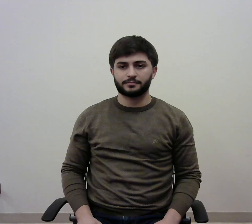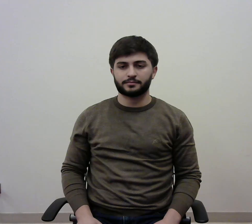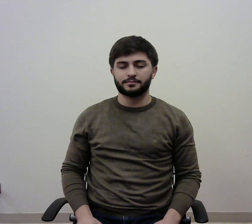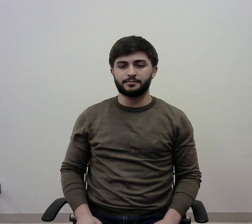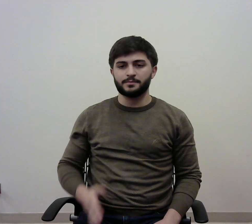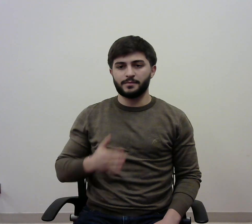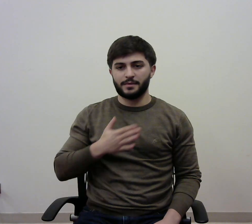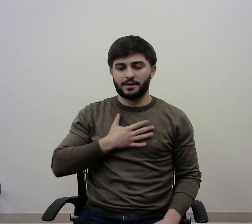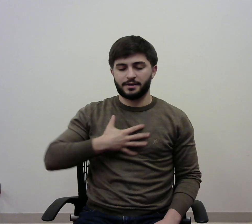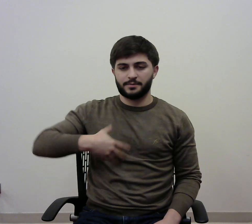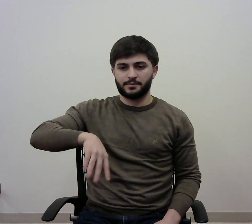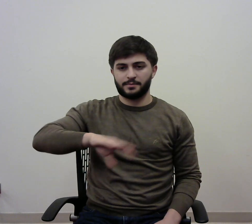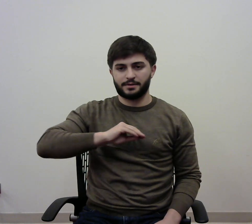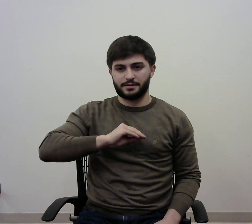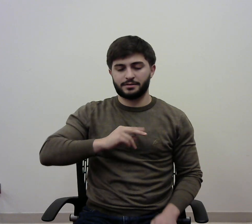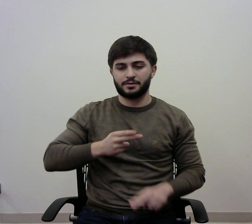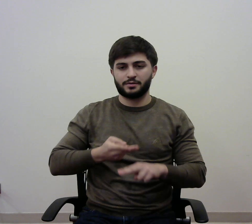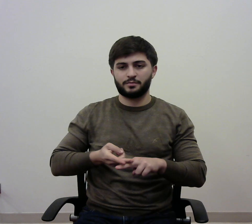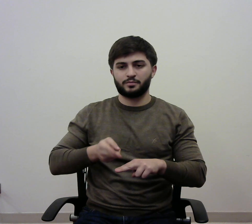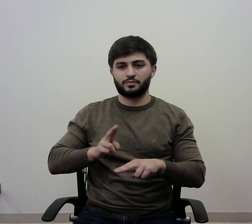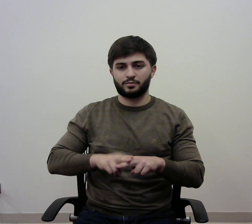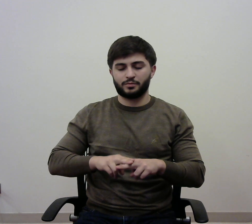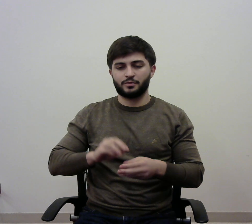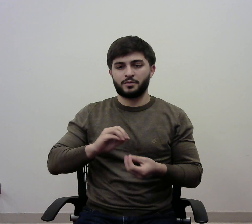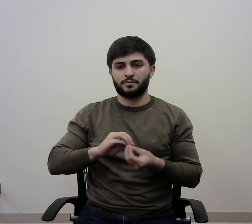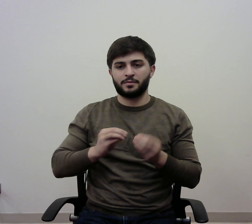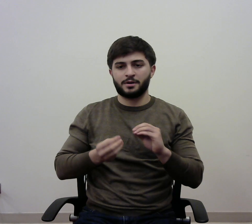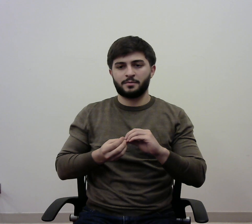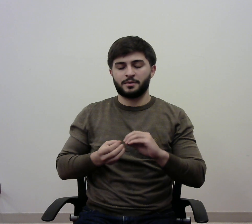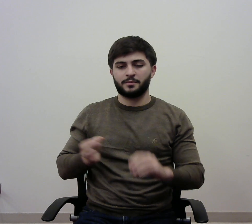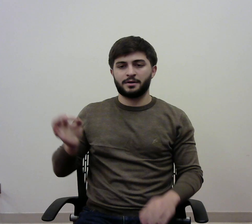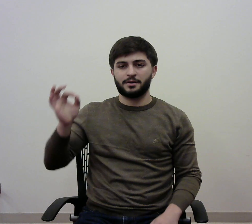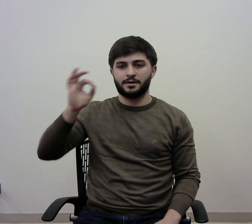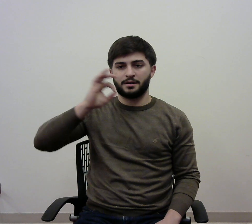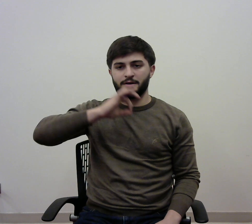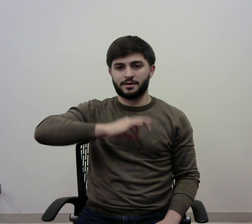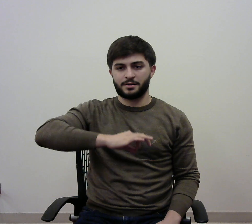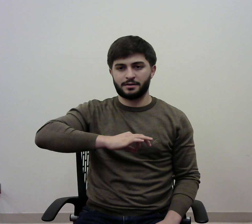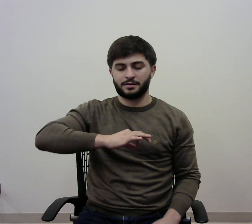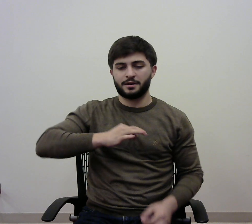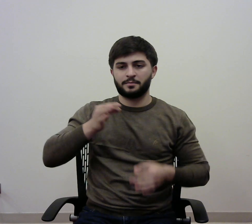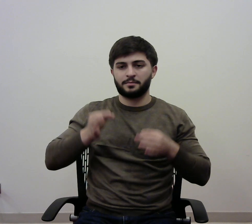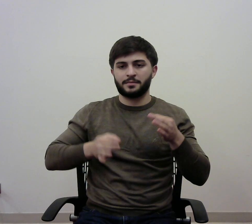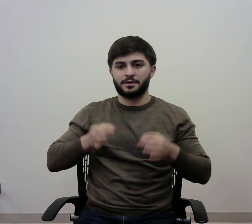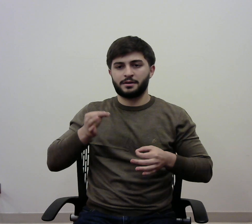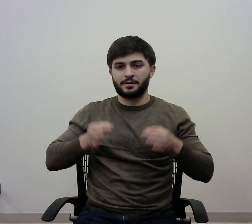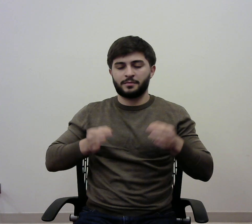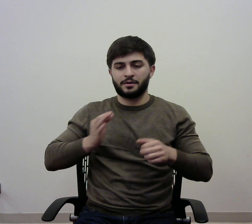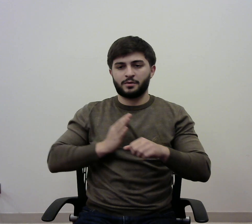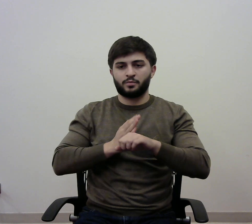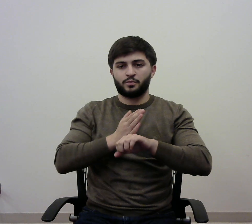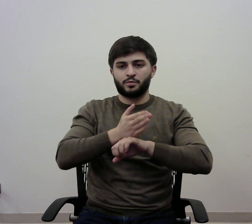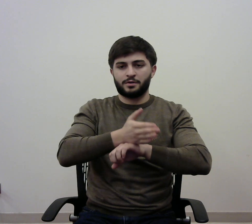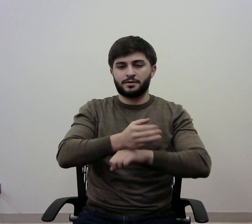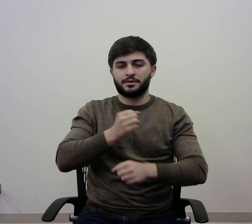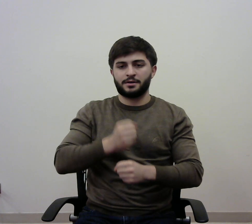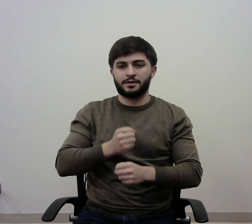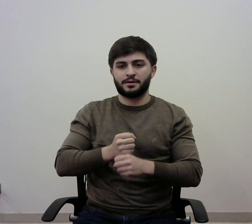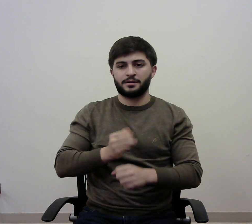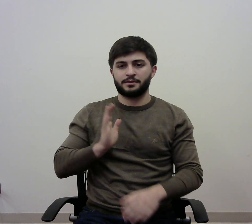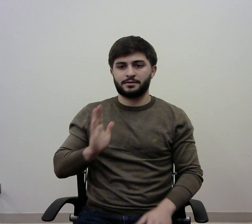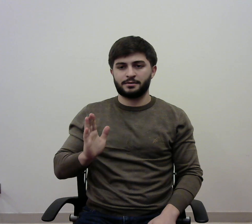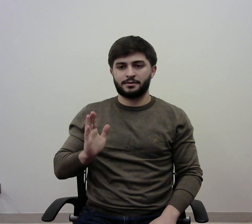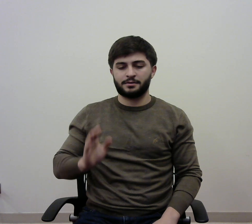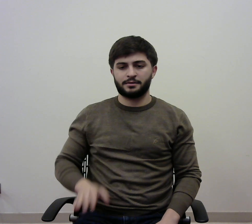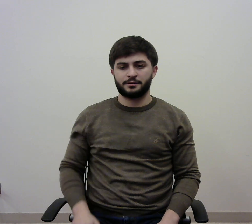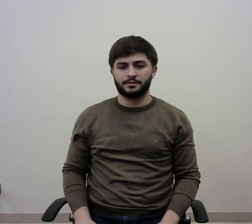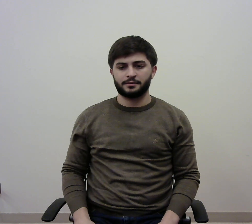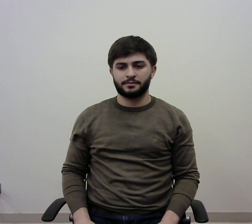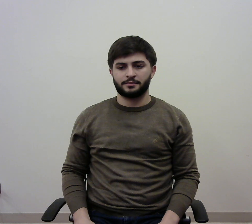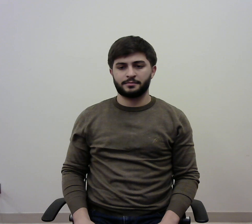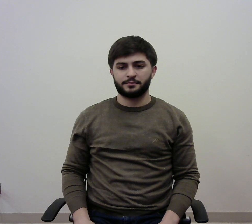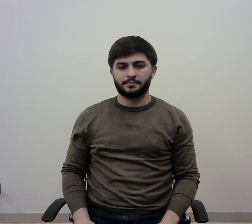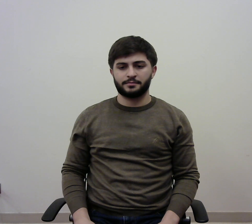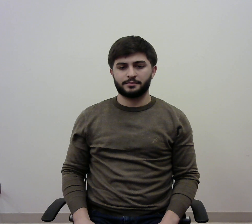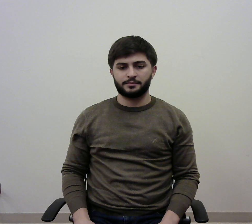Biz bu məsələ ilə bağlı məhkəməyə müraciət edəcəyik